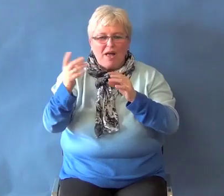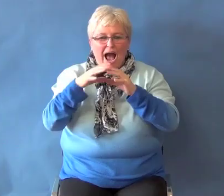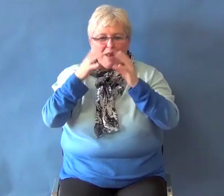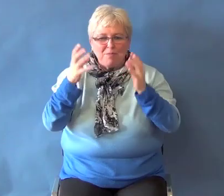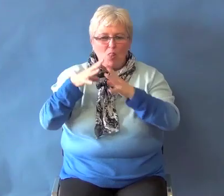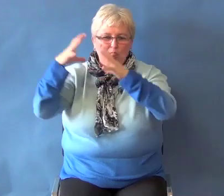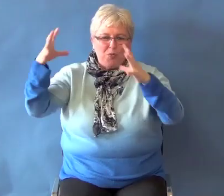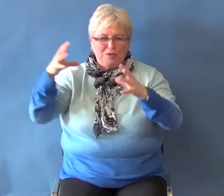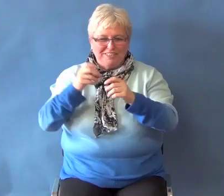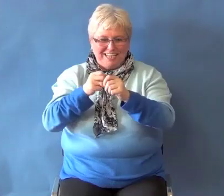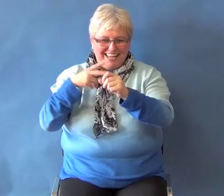A drugi jest arbuz, jest duży.